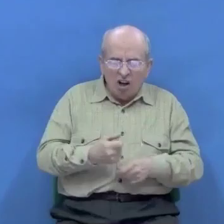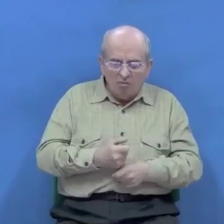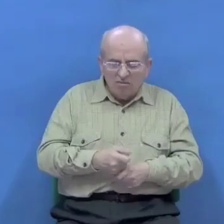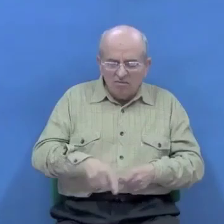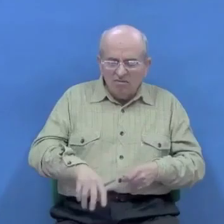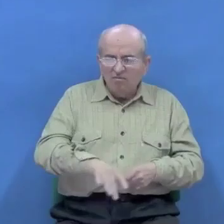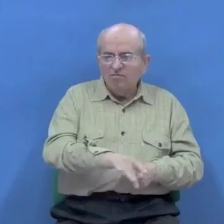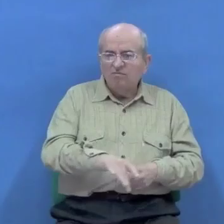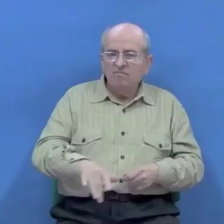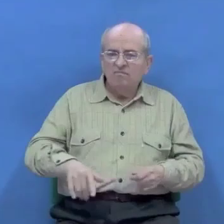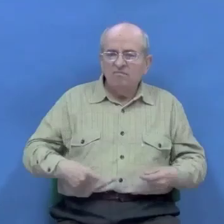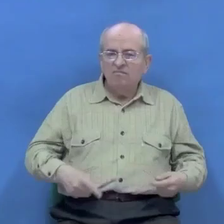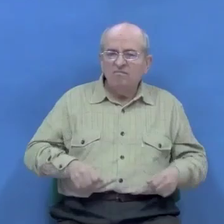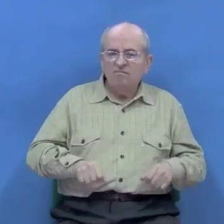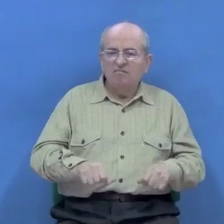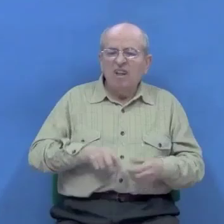Coś robią na torach.